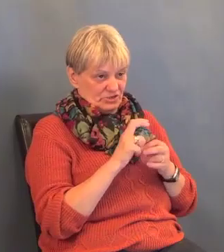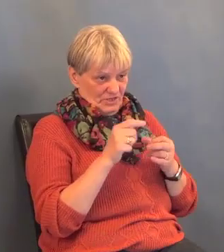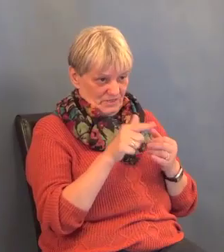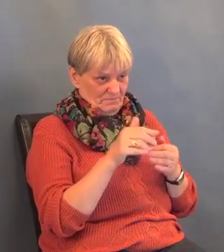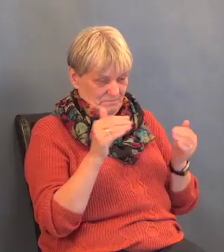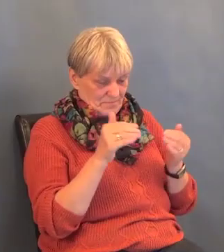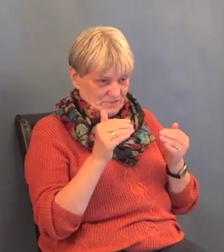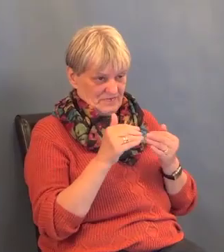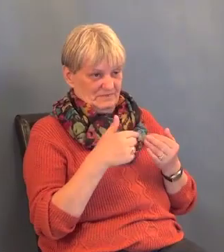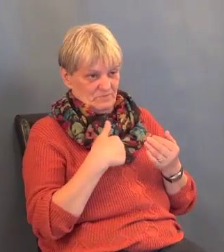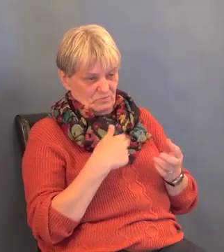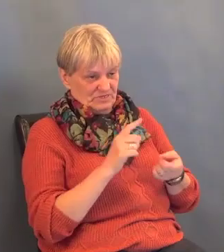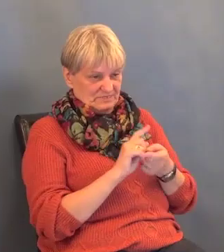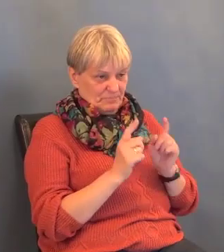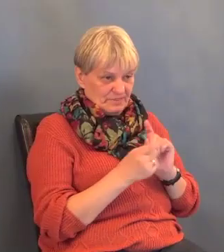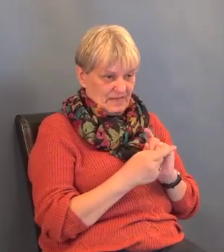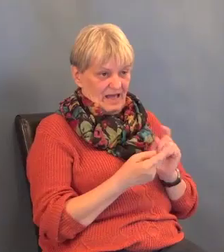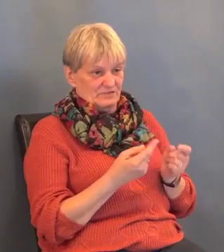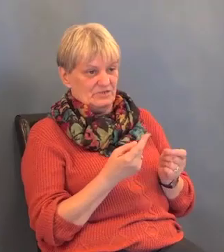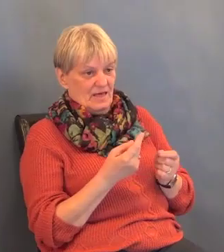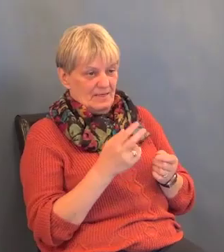Czy możesz ze mną się spotkać?